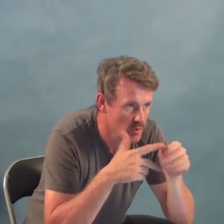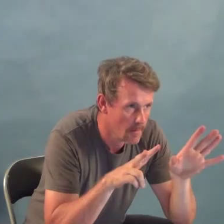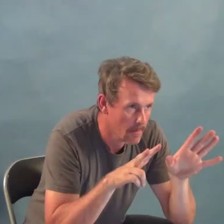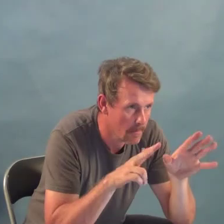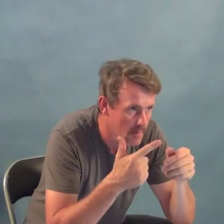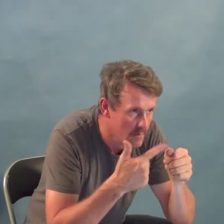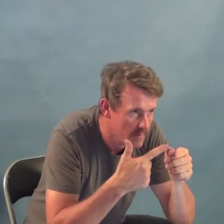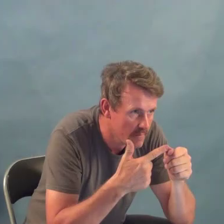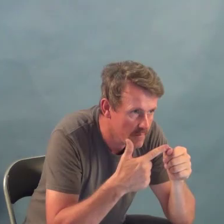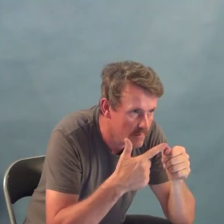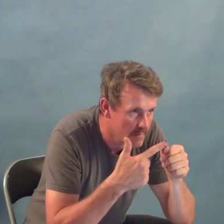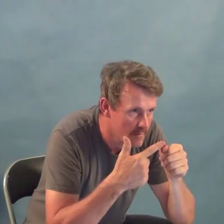Dwudziesty?